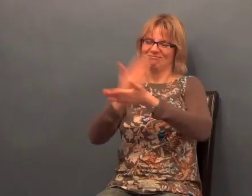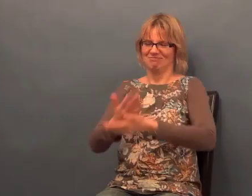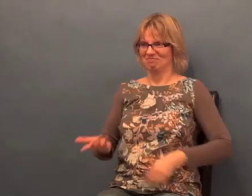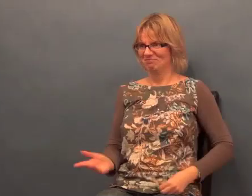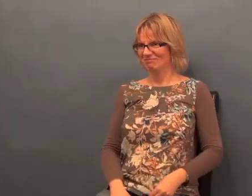I już.